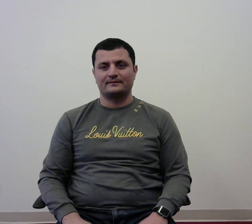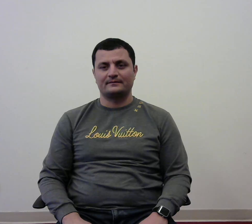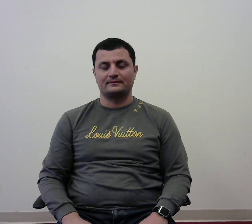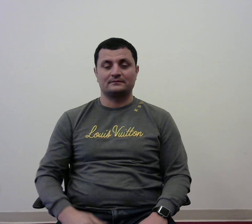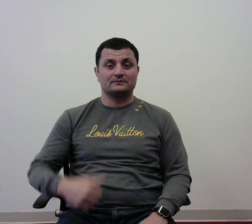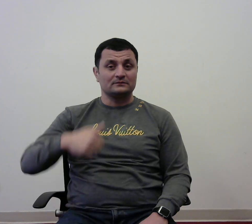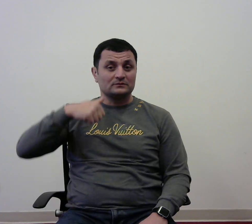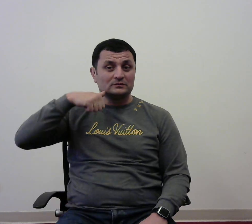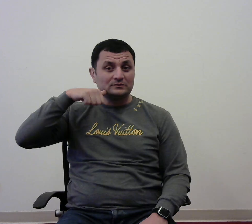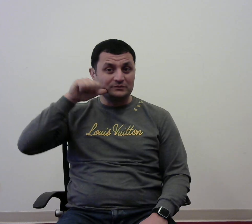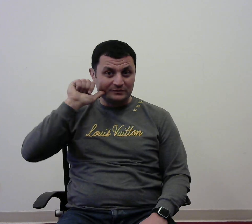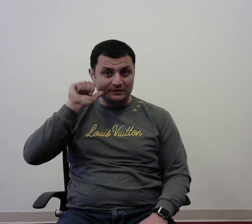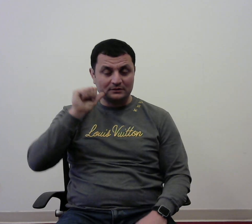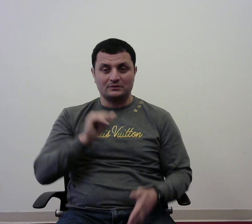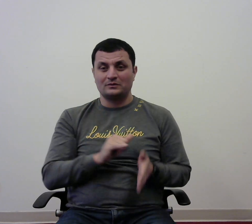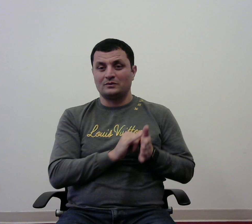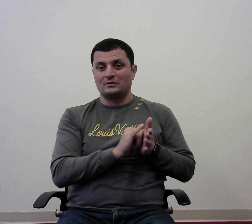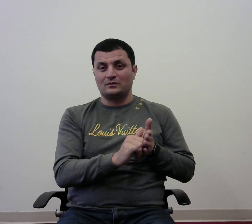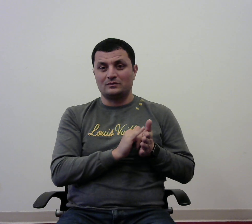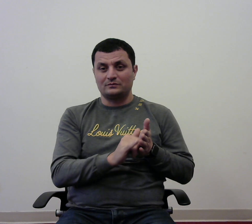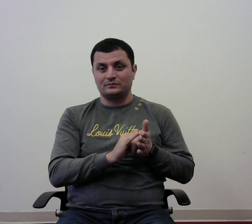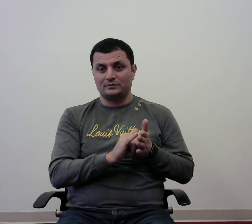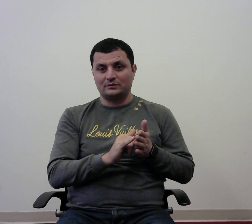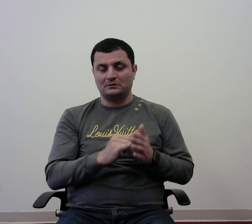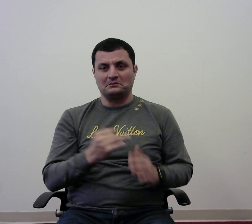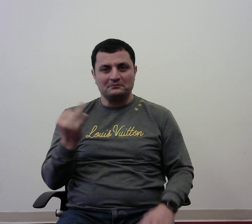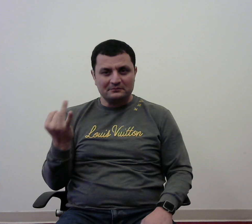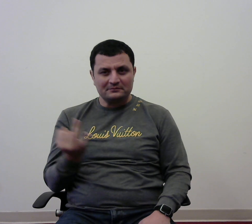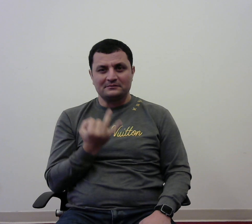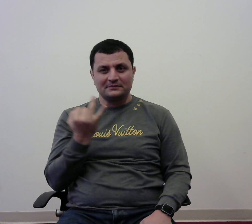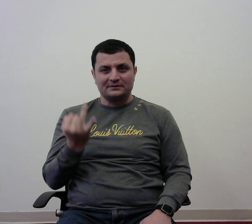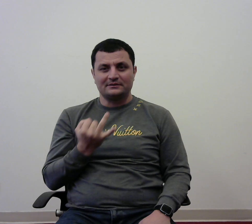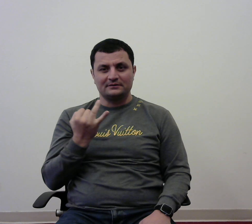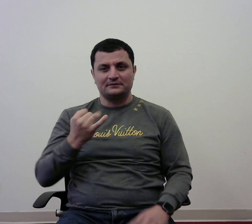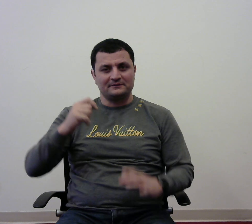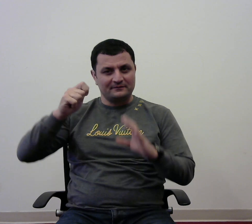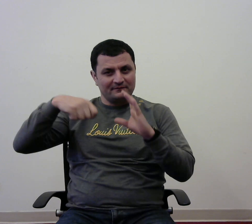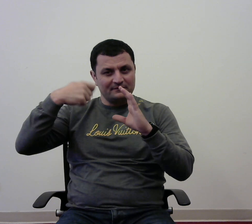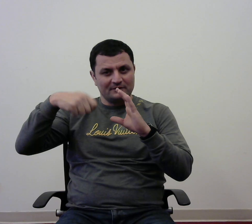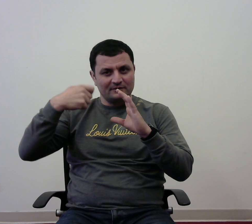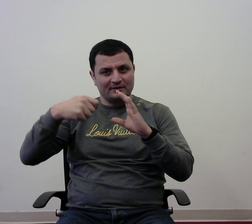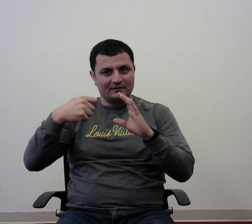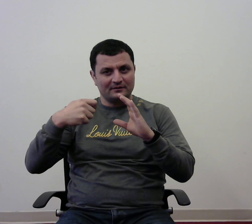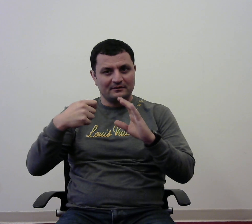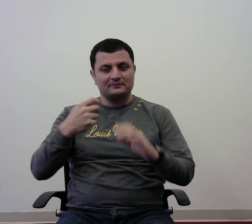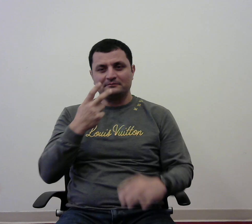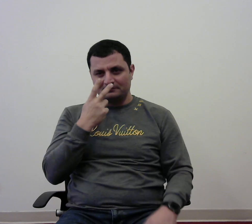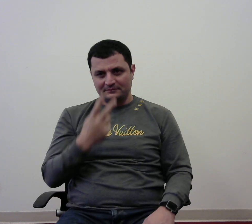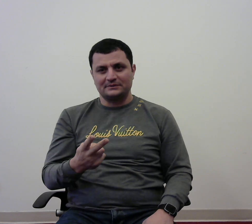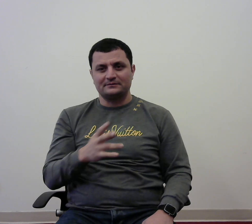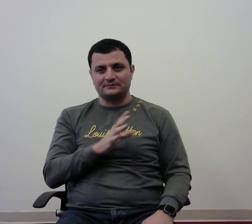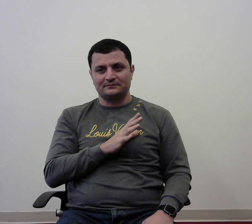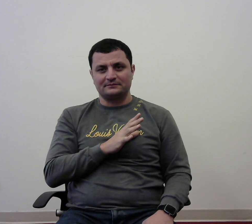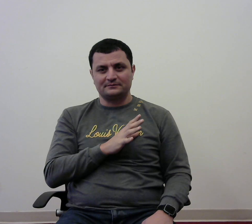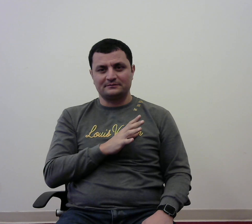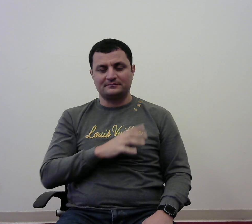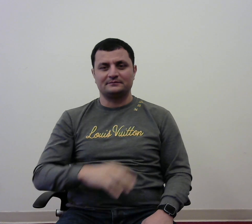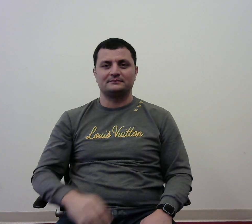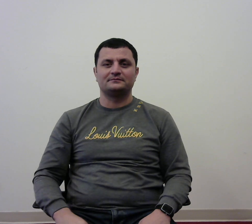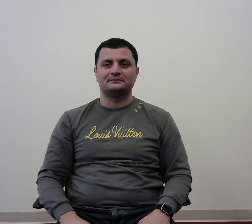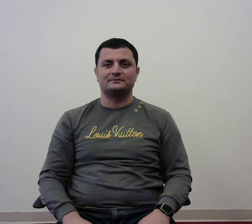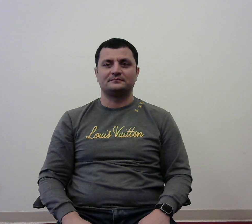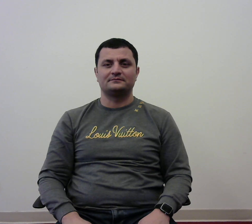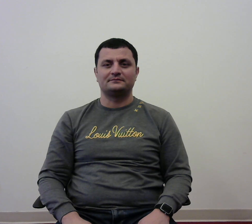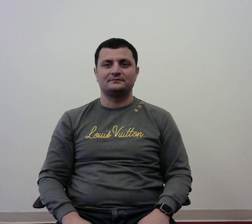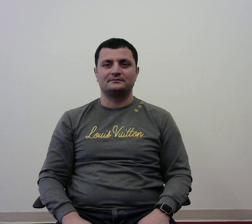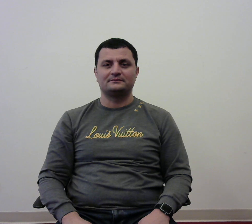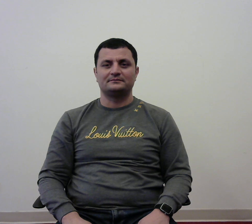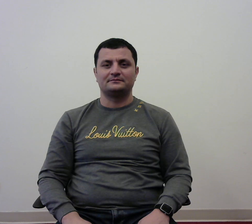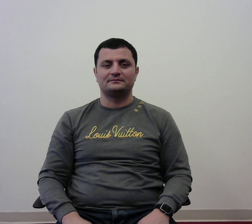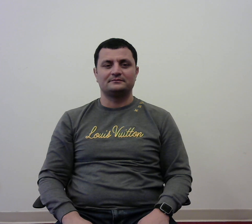Dünən YouTube da maraqlı videoya baxmışam